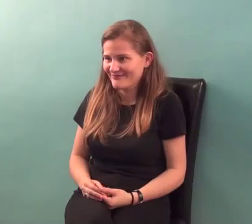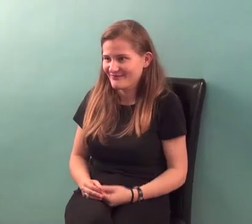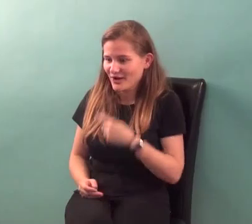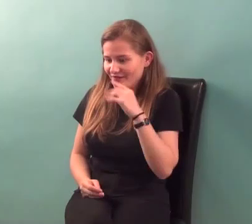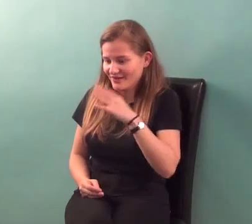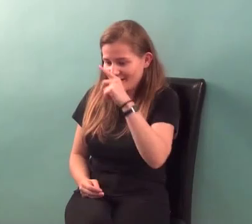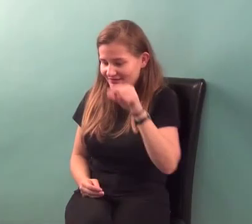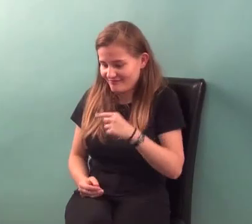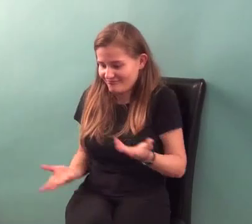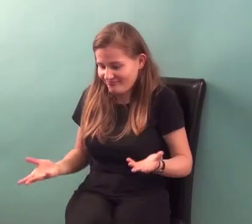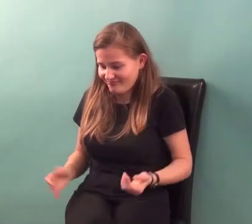Czarny trójkąt na czerwonym tle.